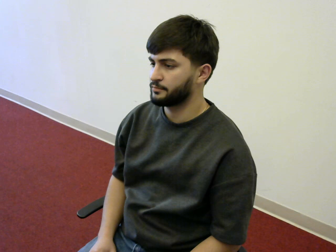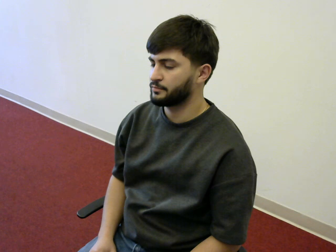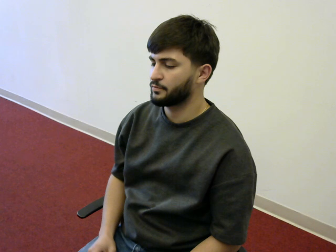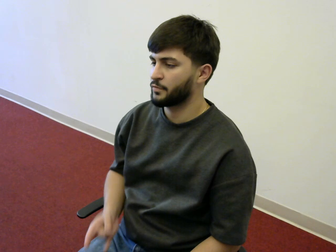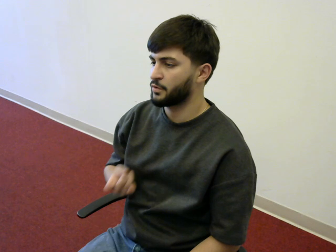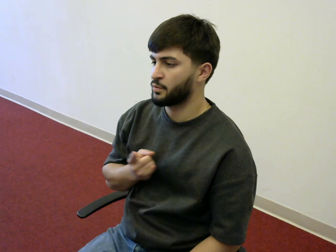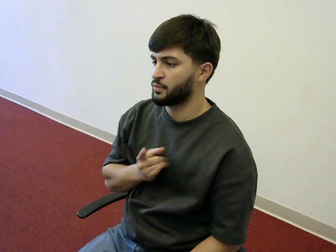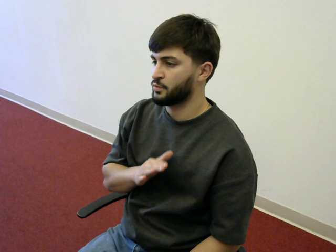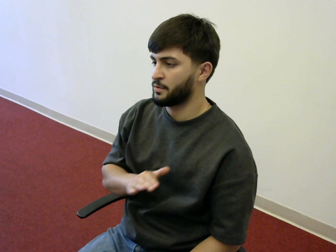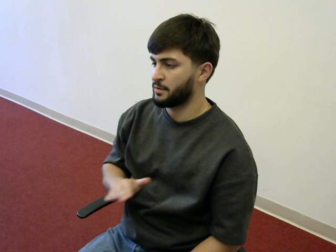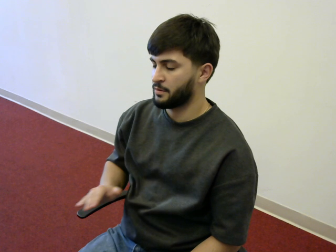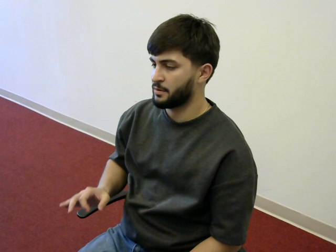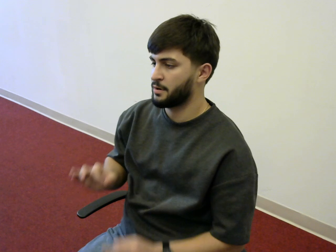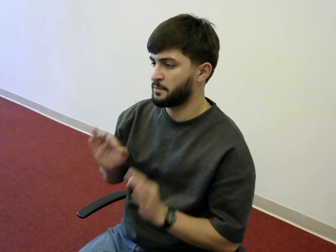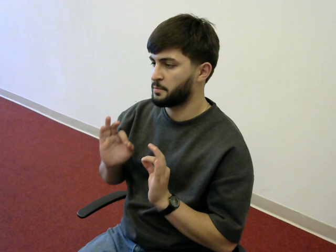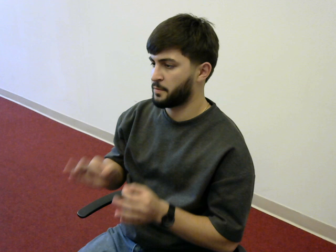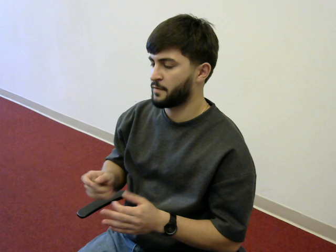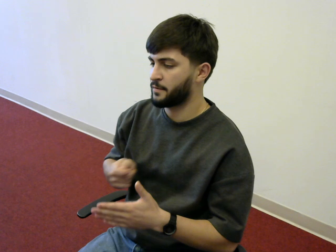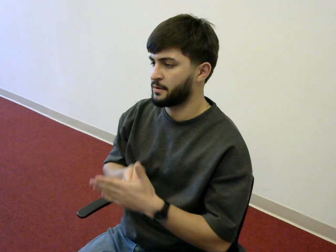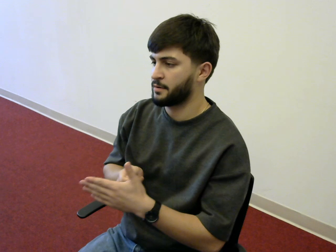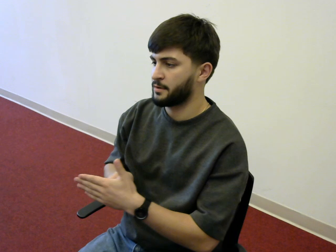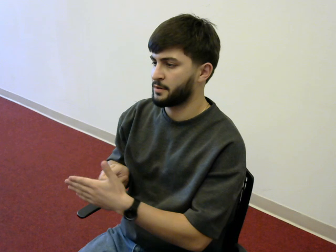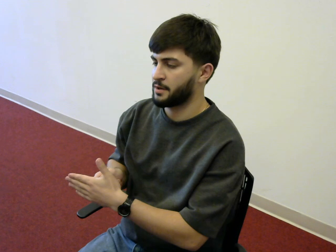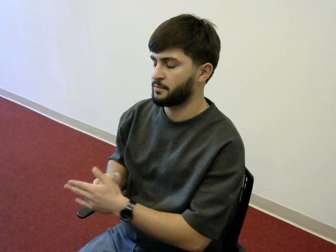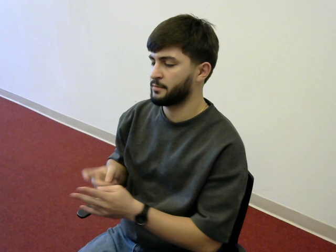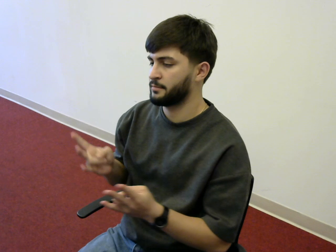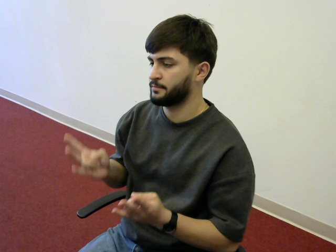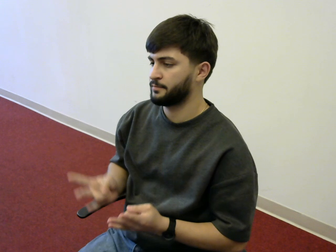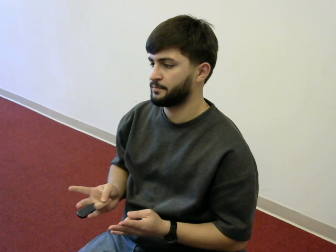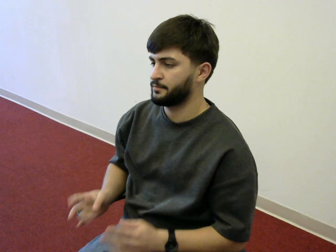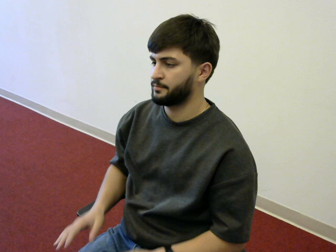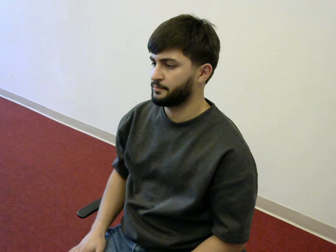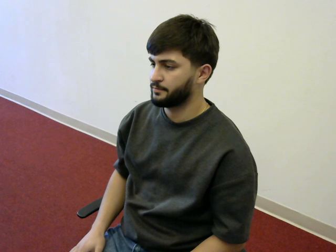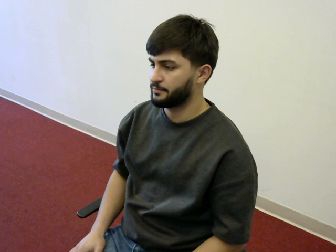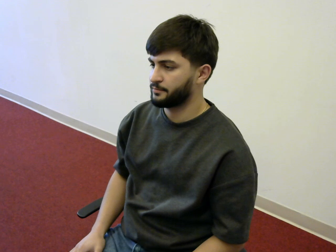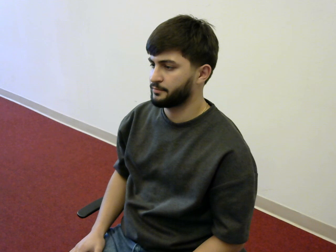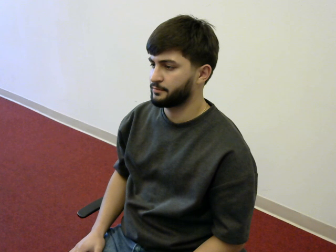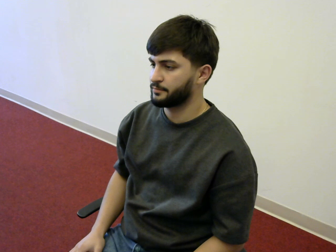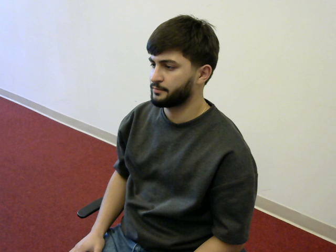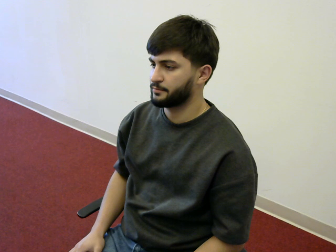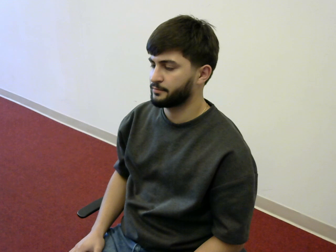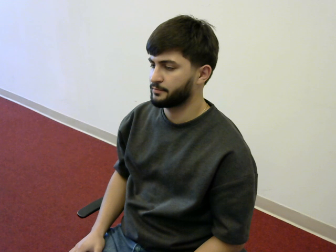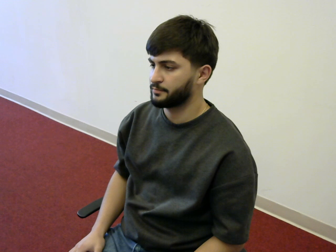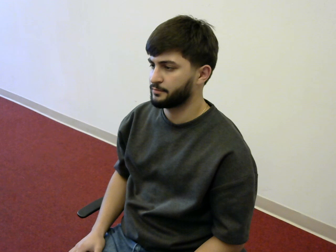Uşaqları düzgün qidalandırmaq lazımdır